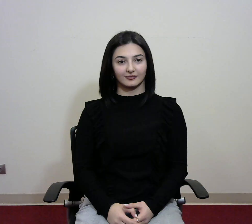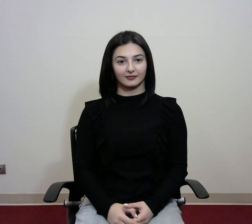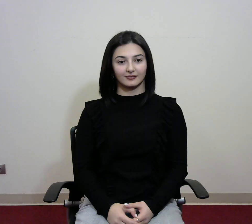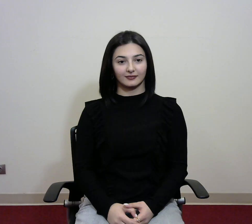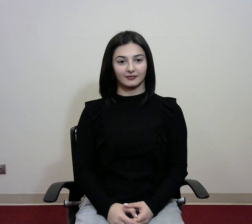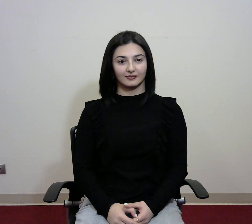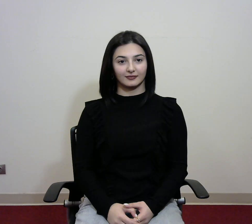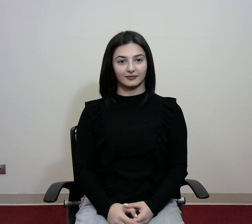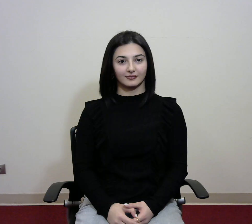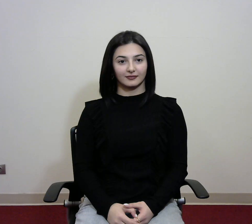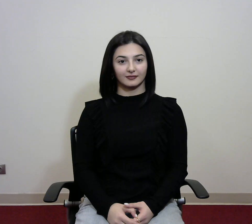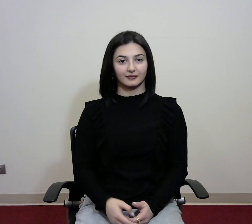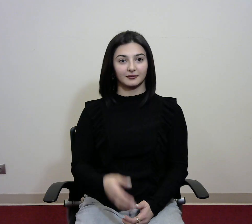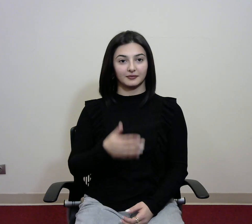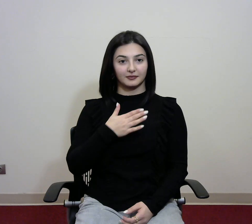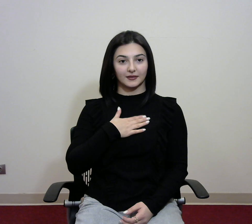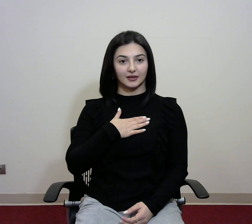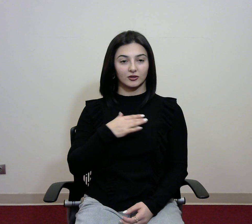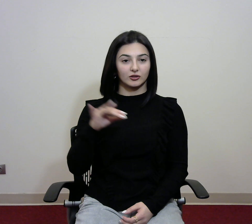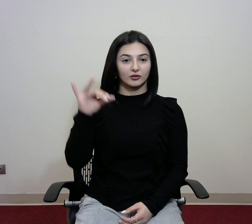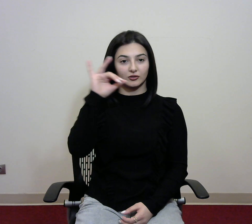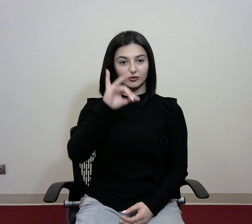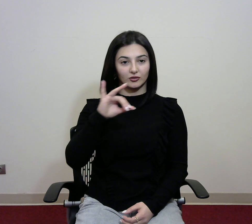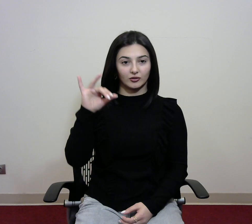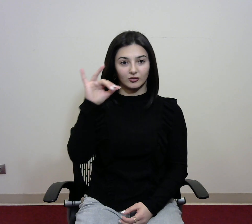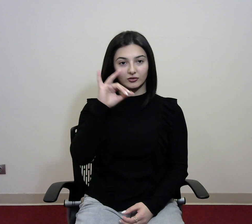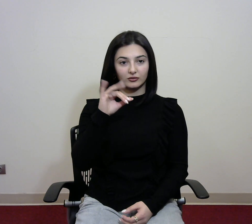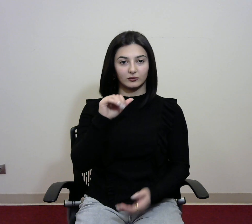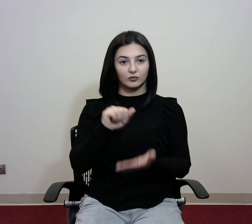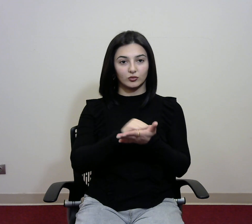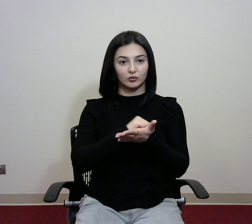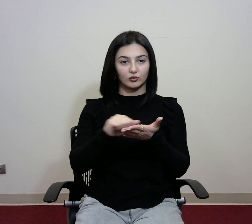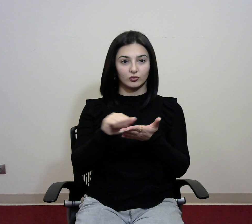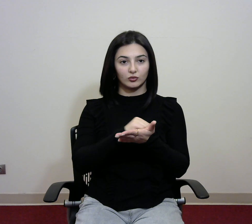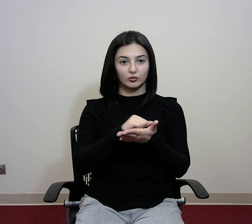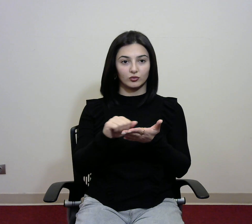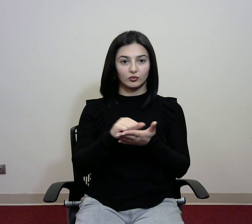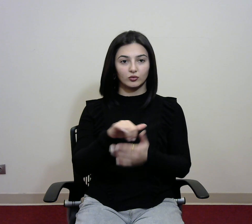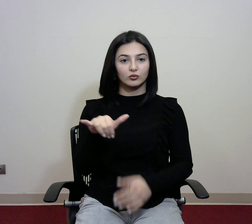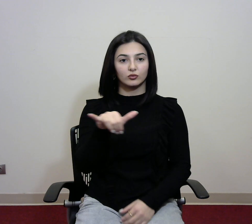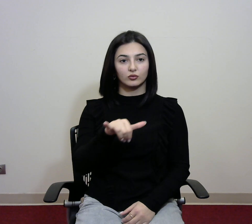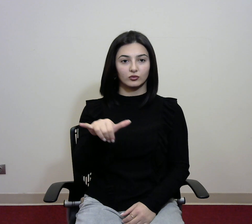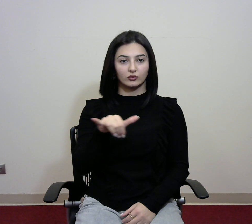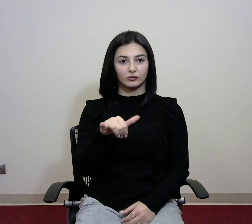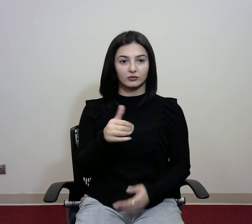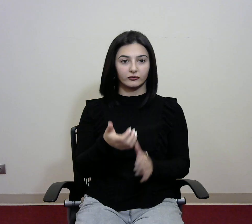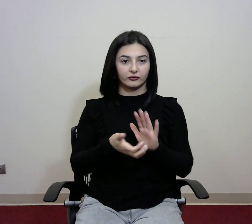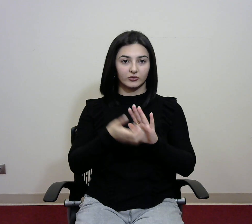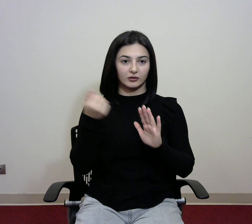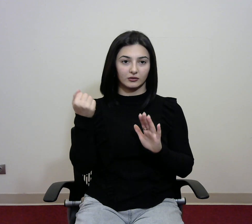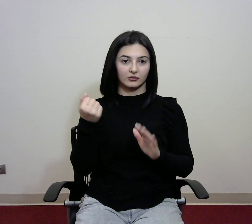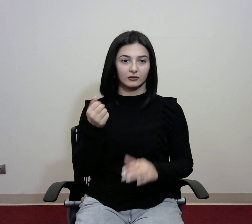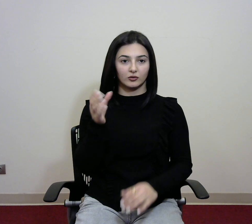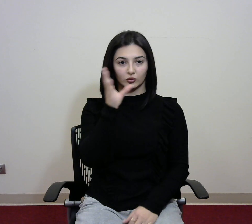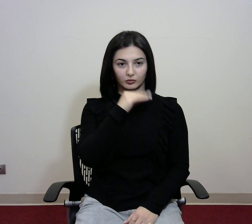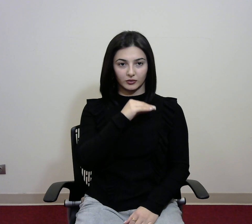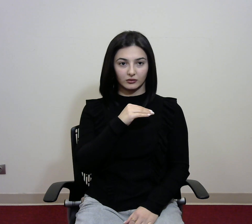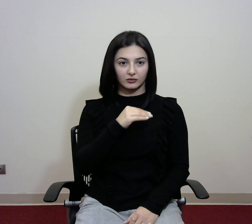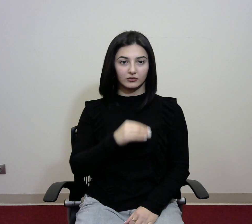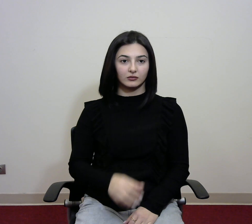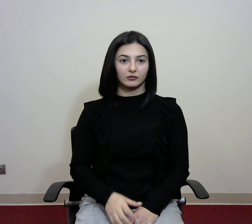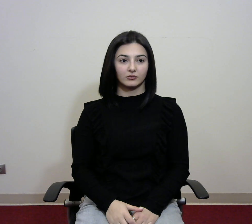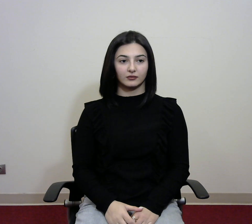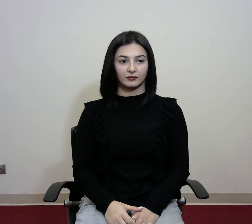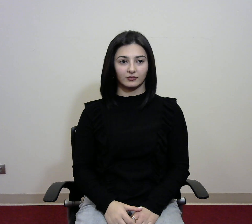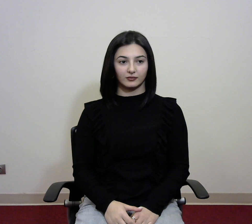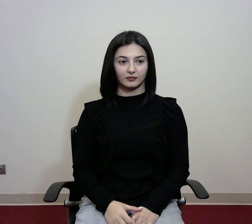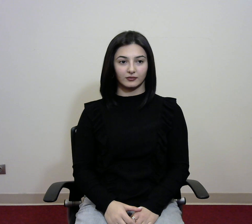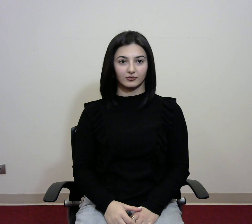Mən tarix sənədləri hardan götürə bilərəm?